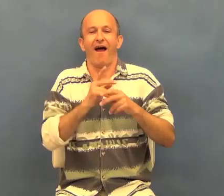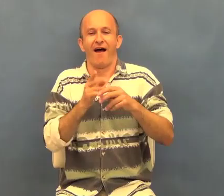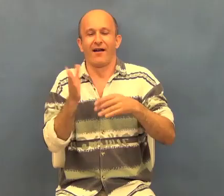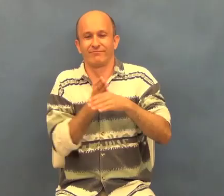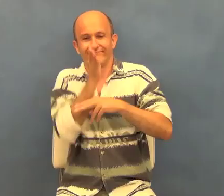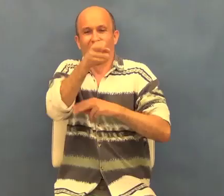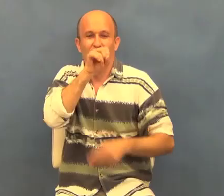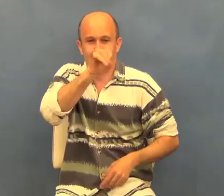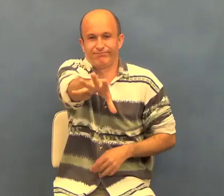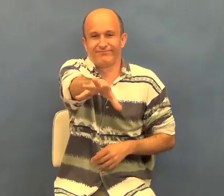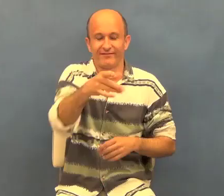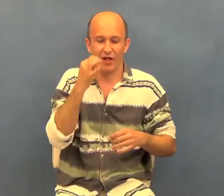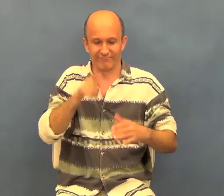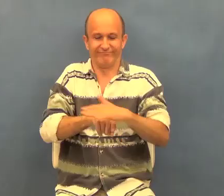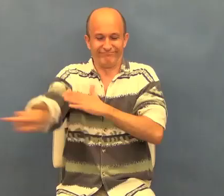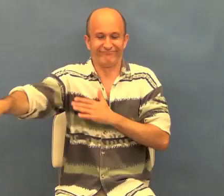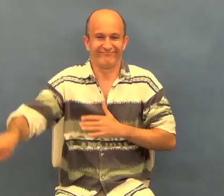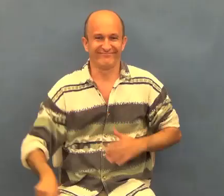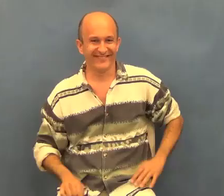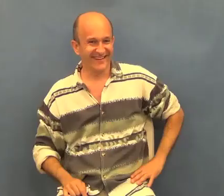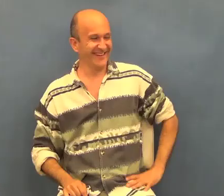Rybka podnosi się i opluwa kota, a ten ucieka.